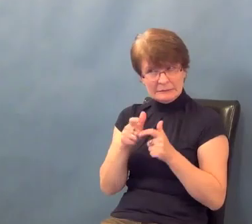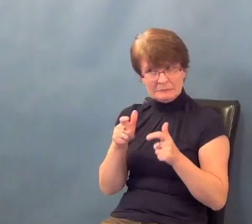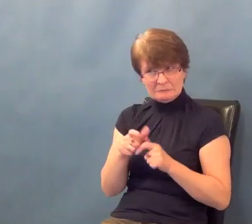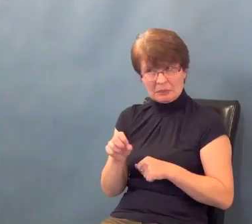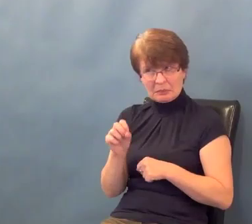Tak.